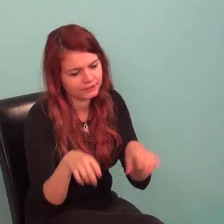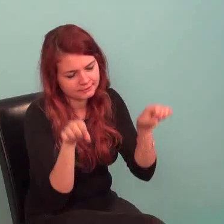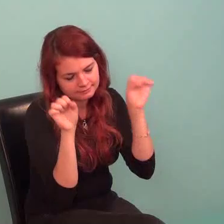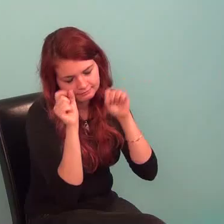Zasypia.